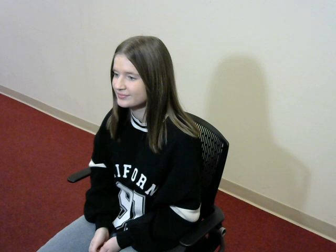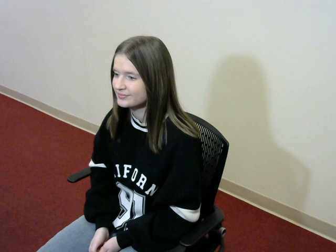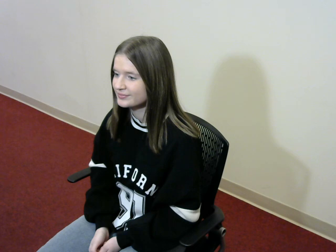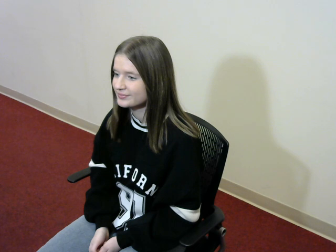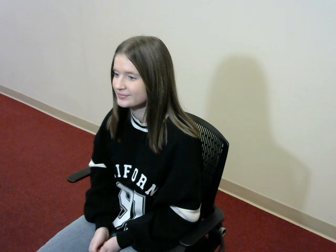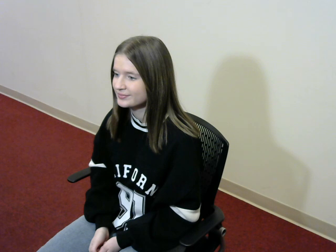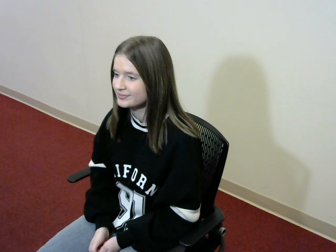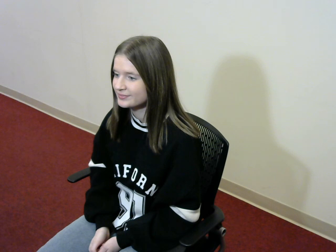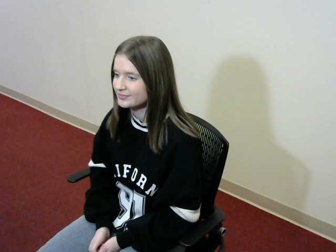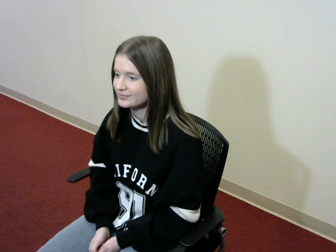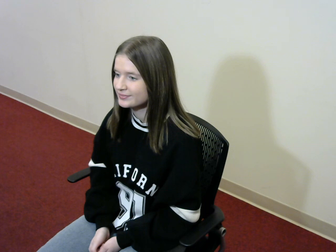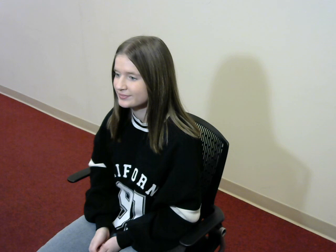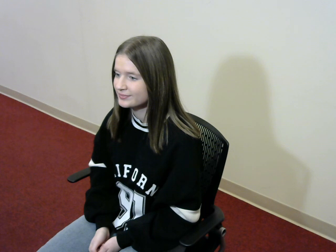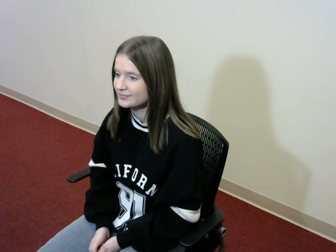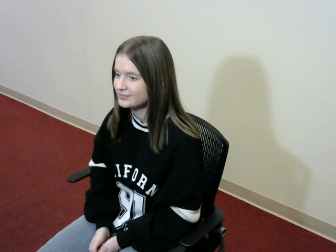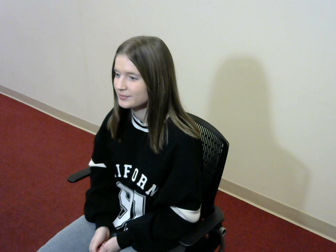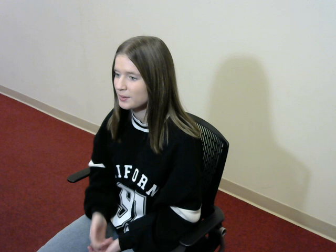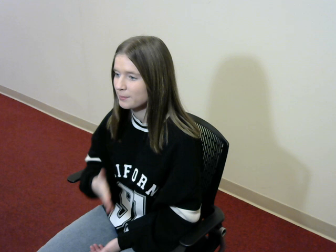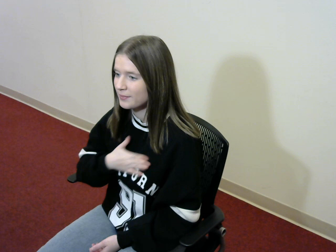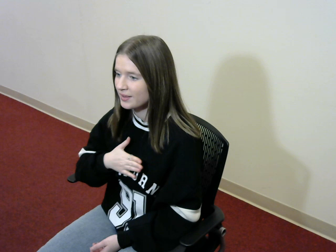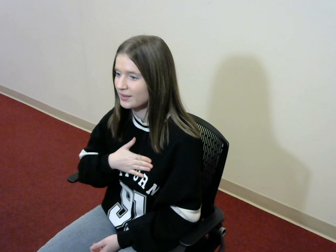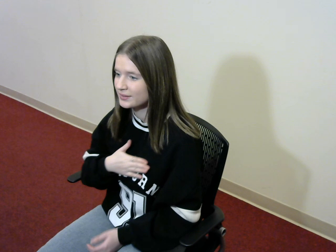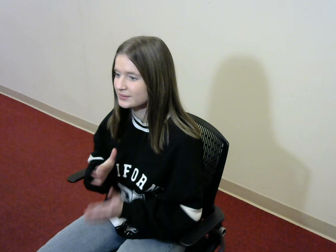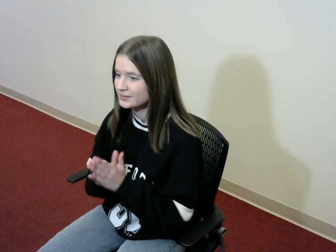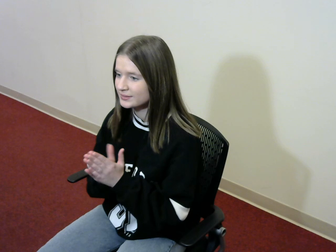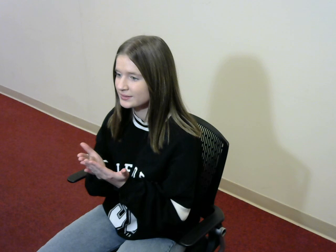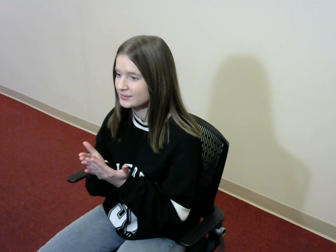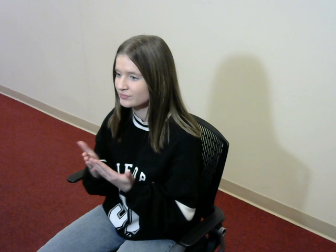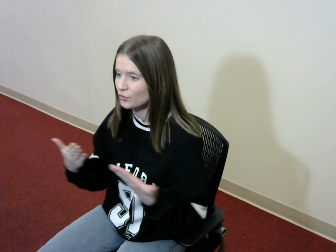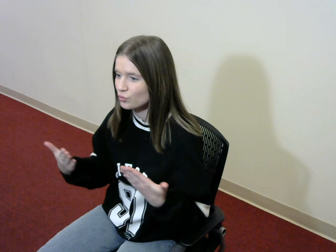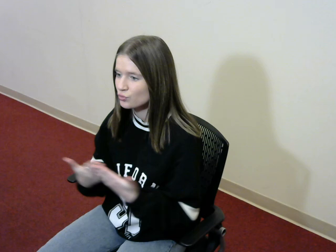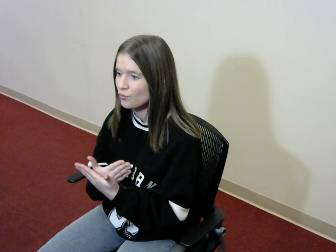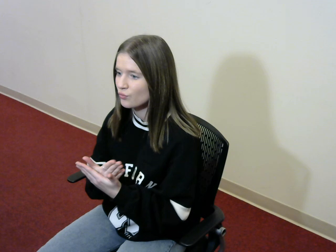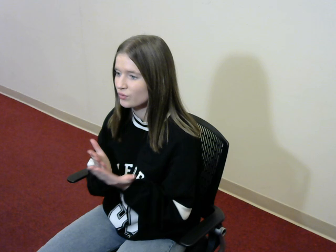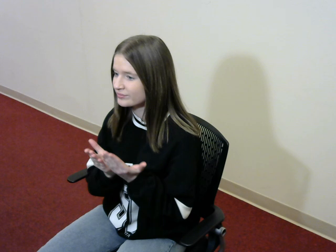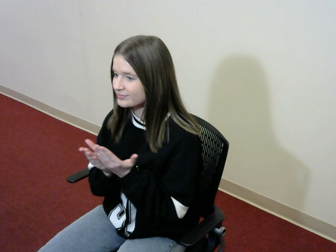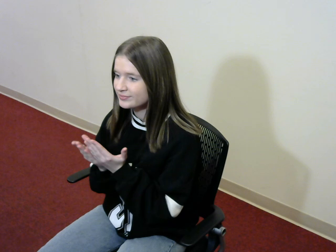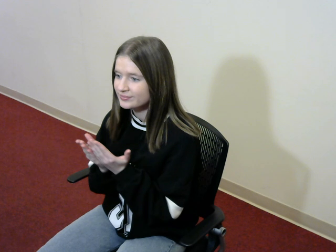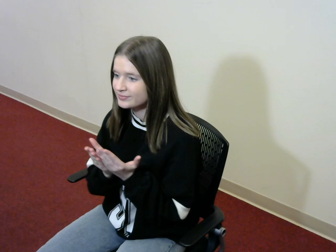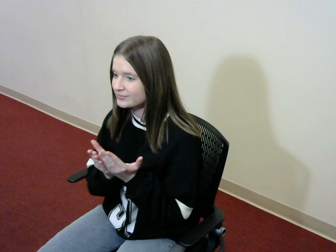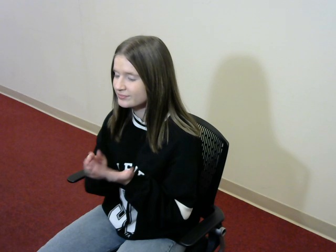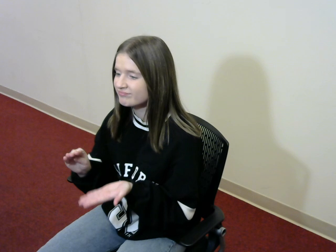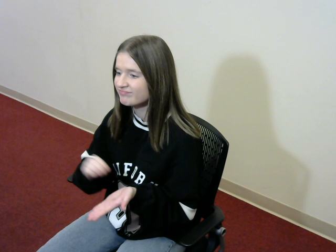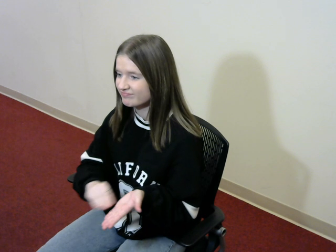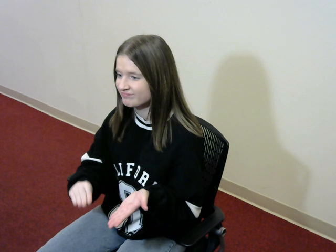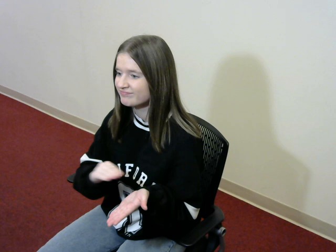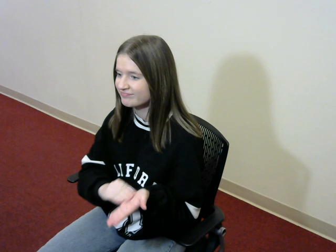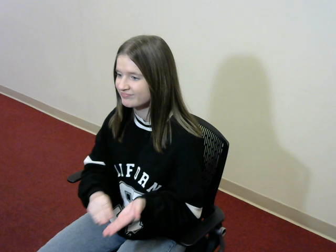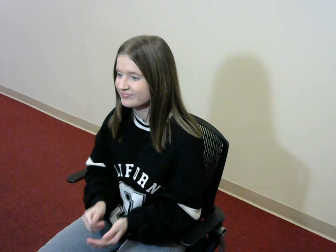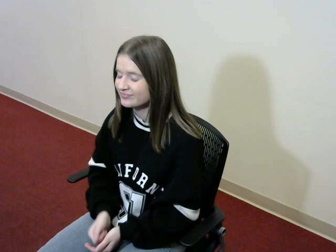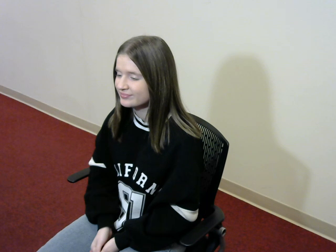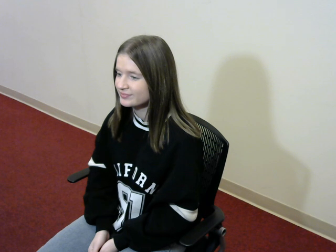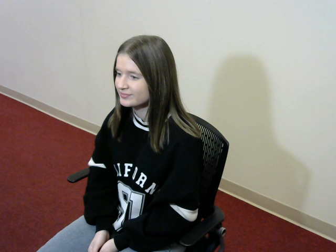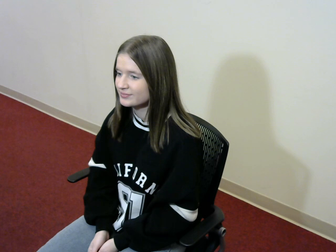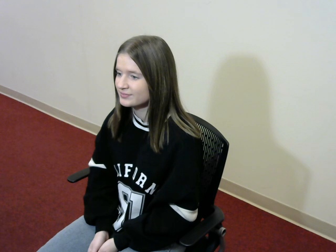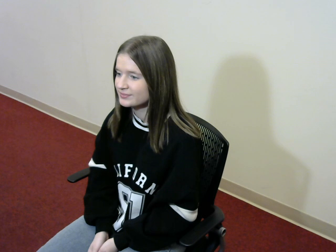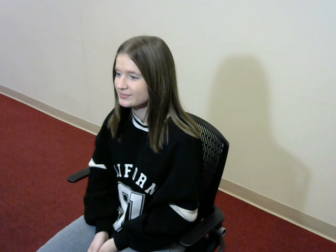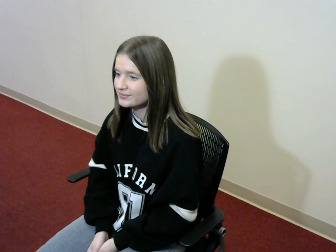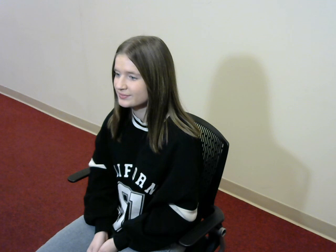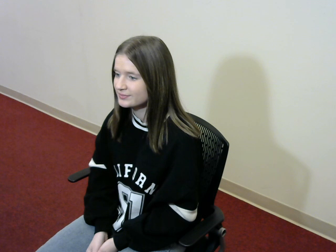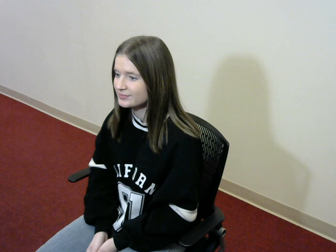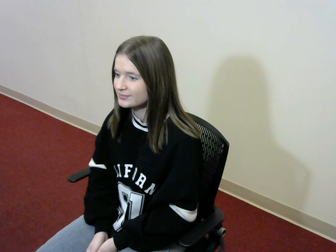Mən kitabı yenidən oxuyub, təkrarlamalıyam